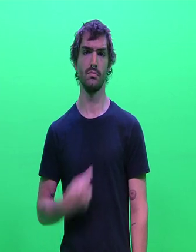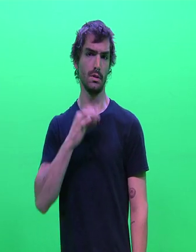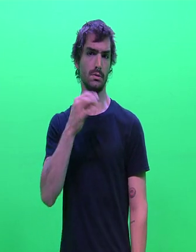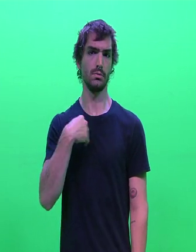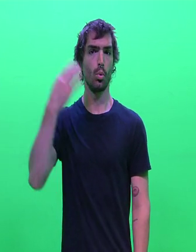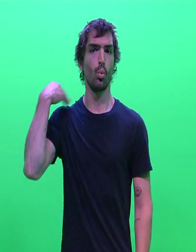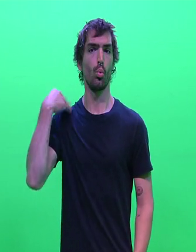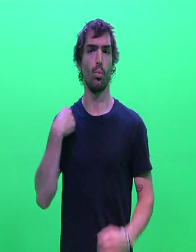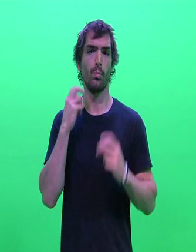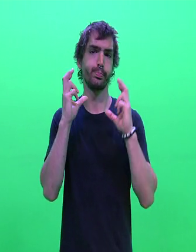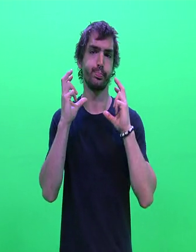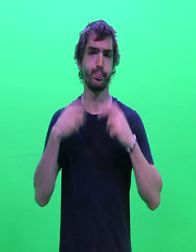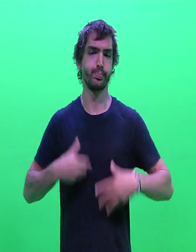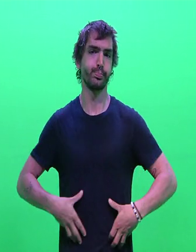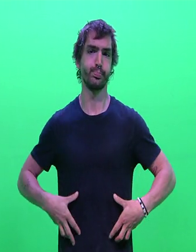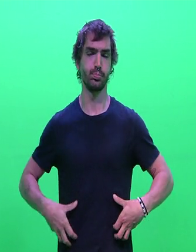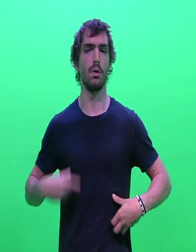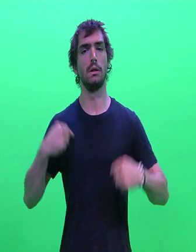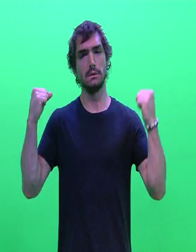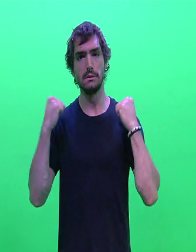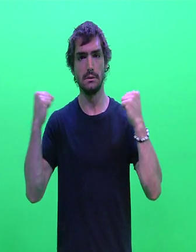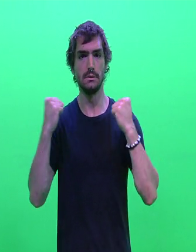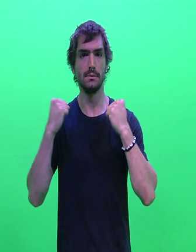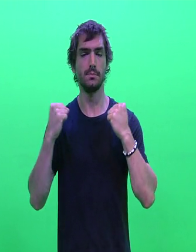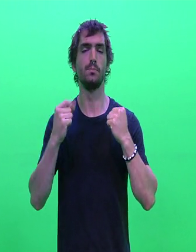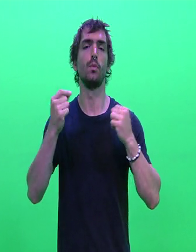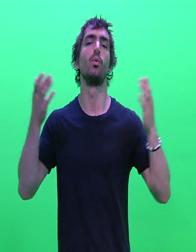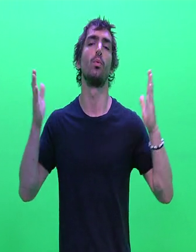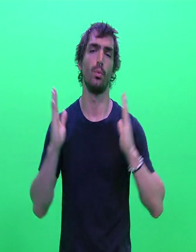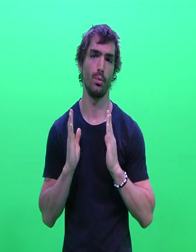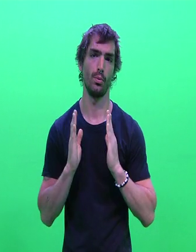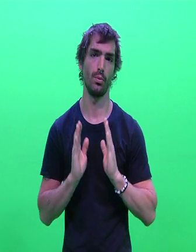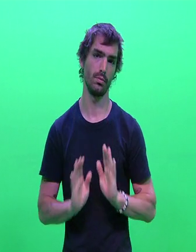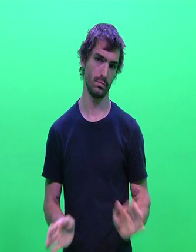Sí, abans estava més gras, tenia més panxa. He fet exercici i m'he aprimat.